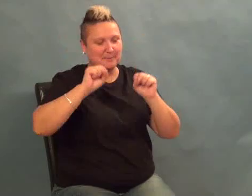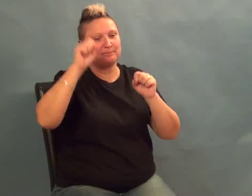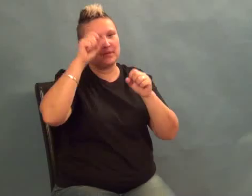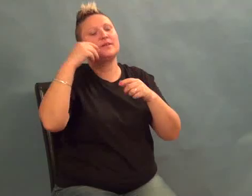Koniec.